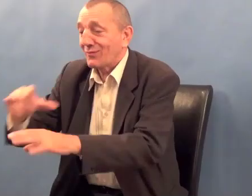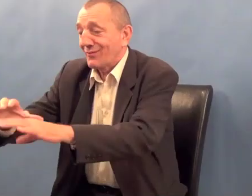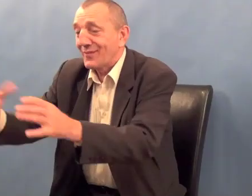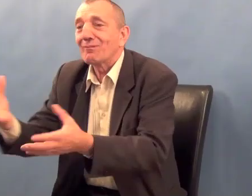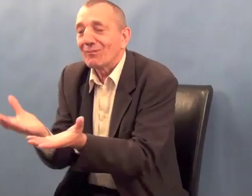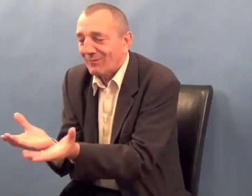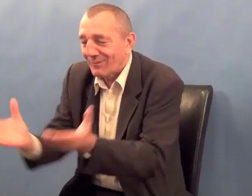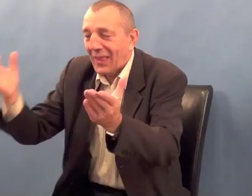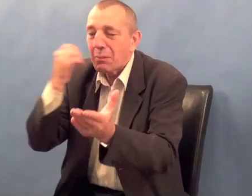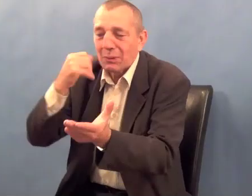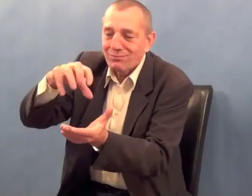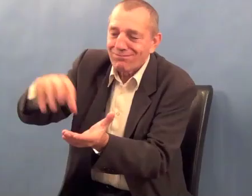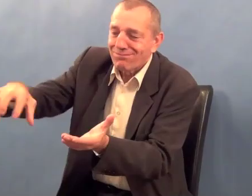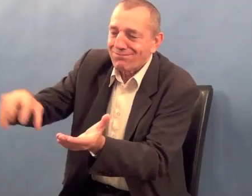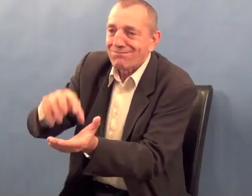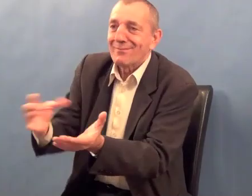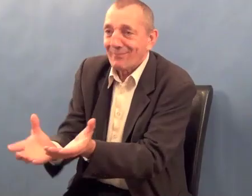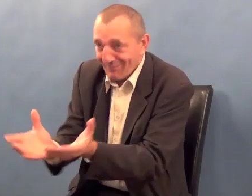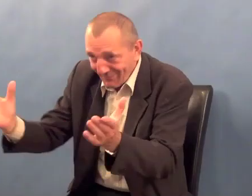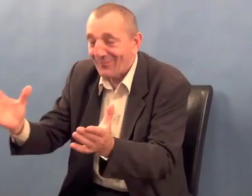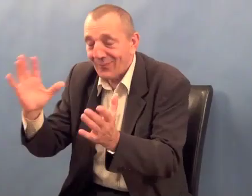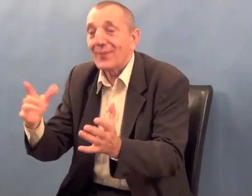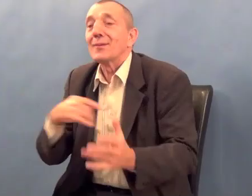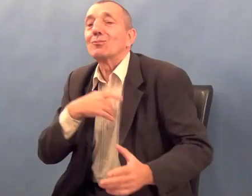Miska pełna jabłek, miska, no.